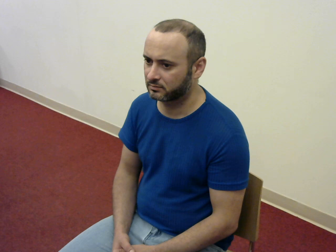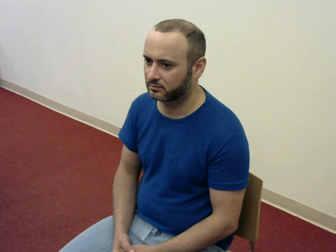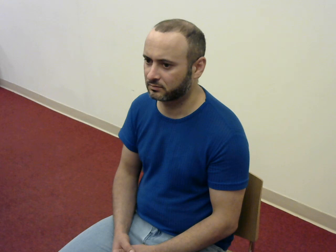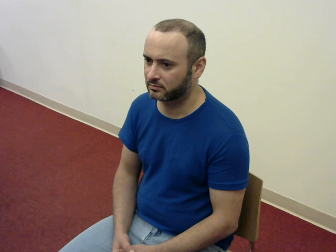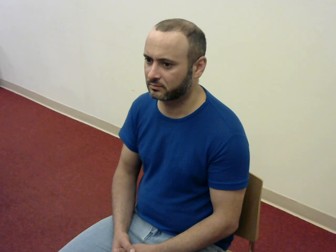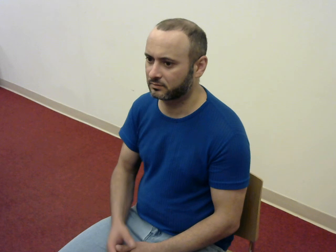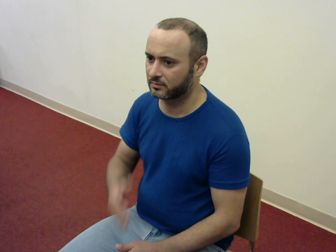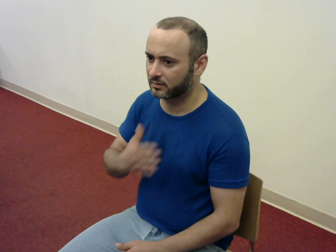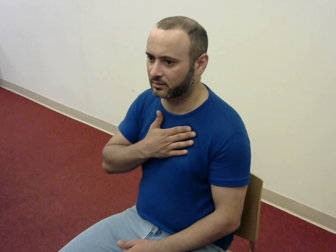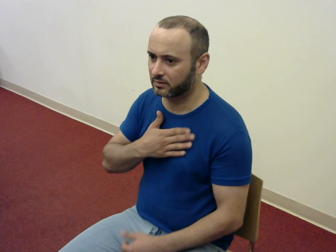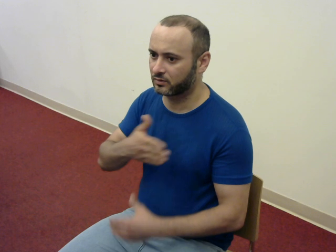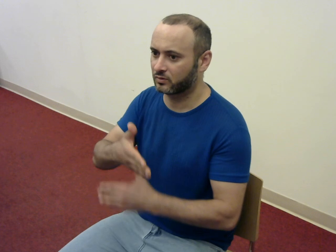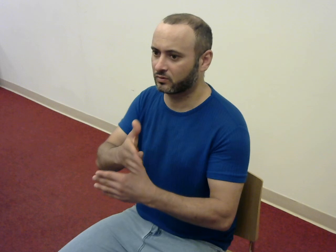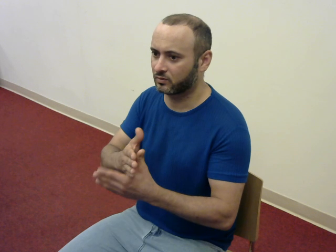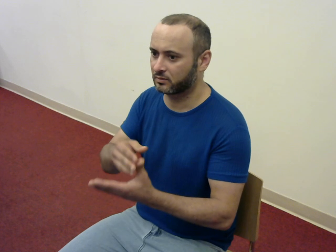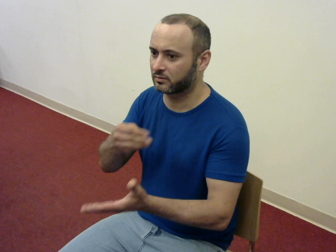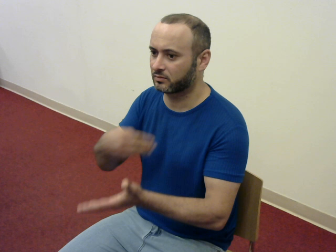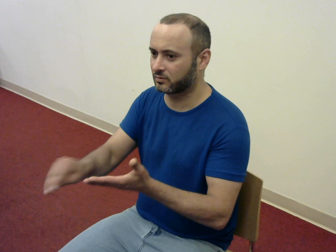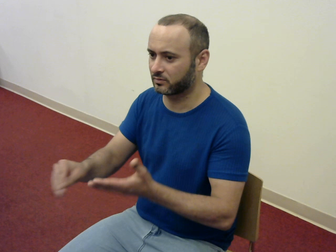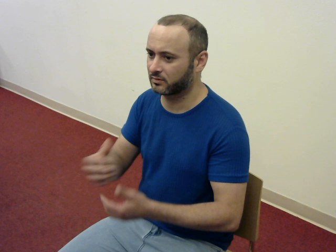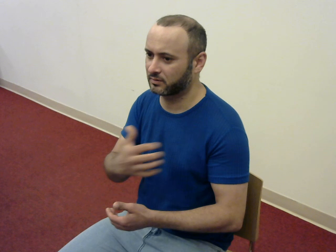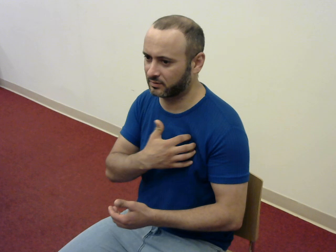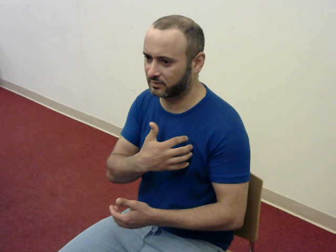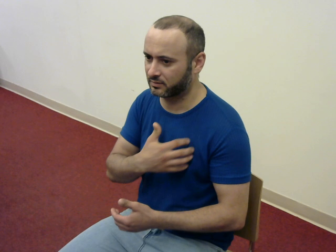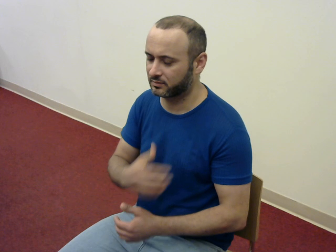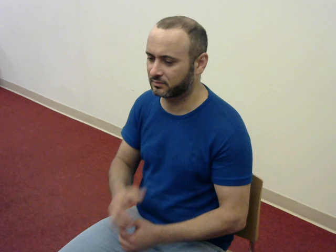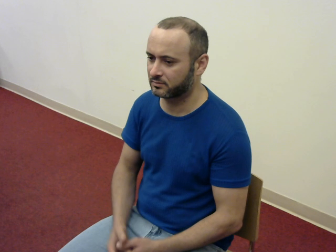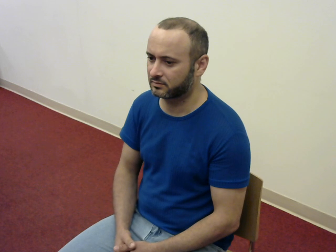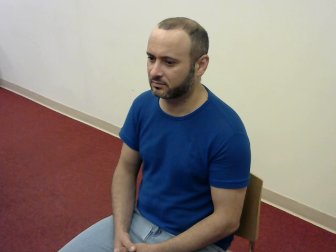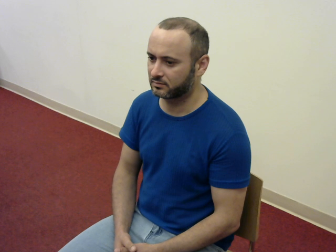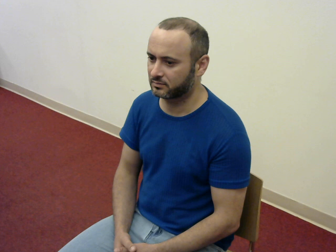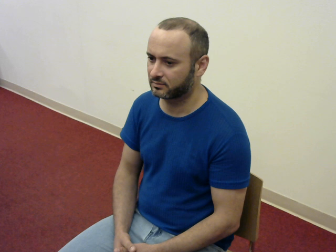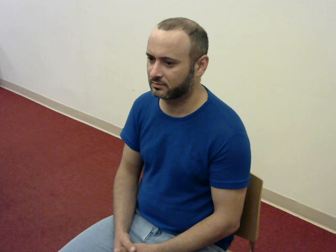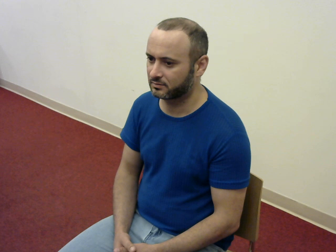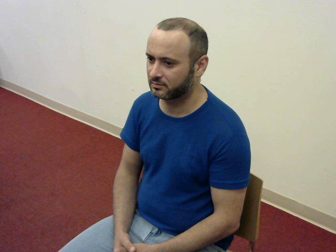Mən çörək almaq istəyirəm